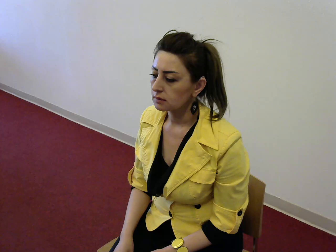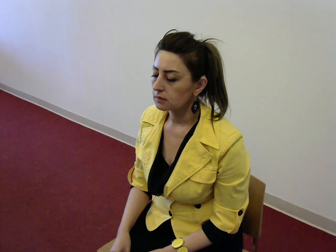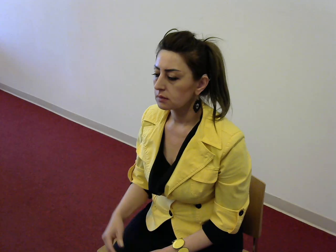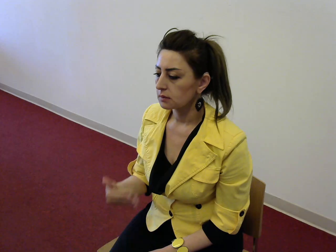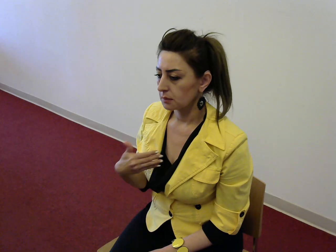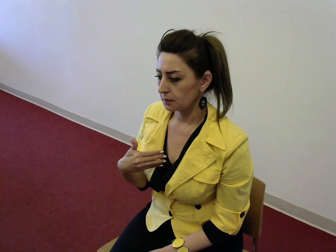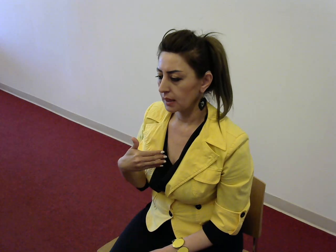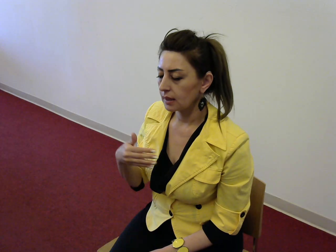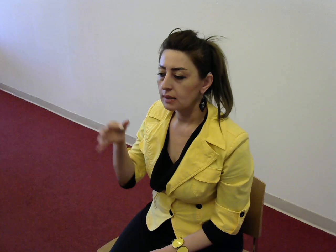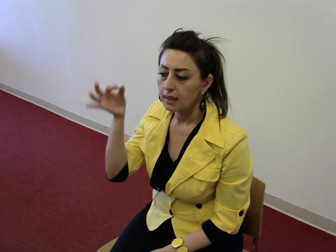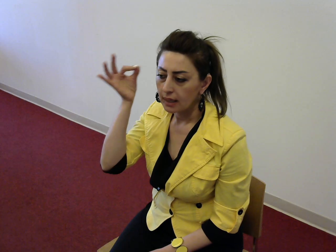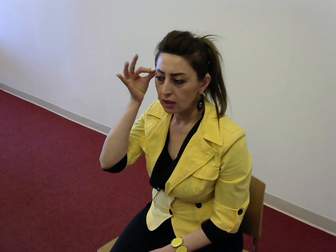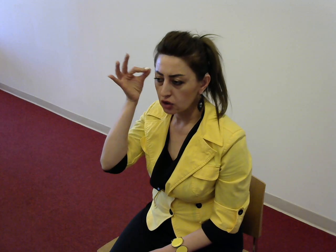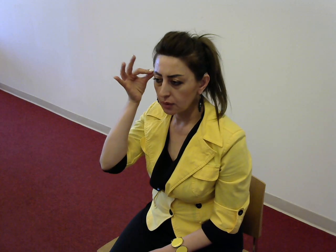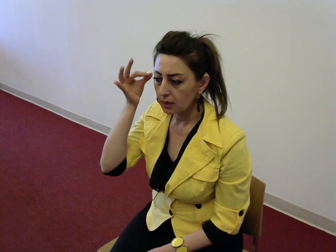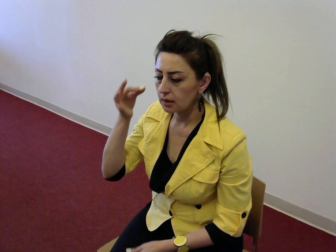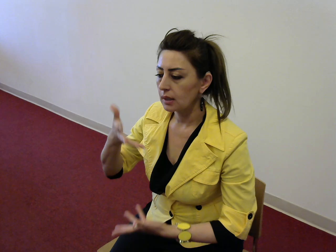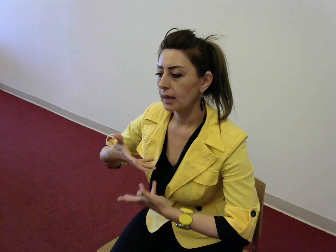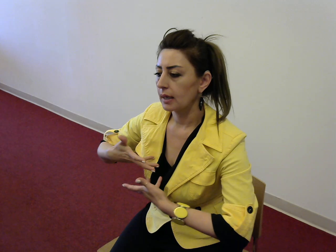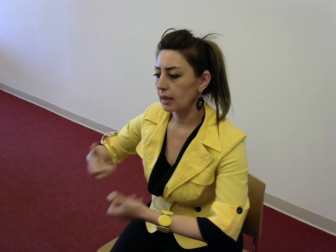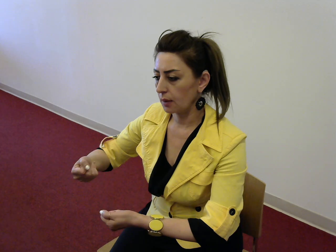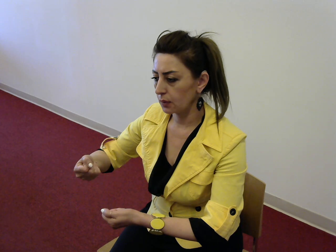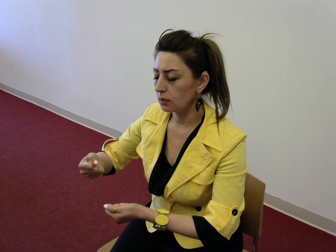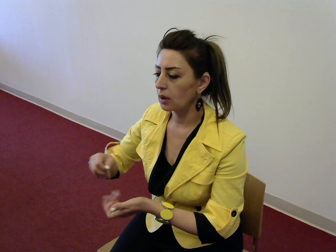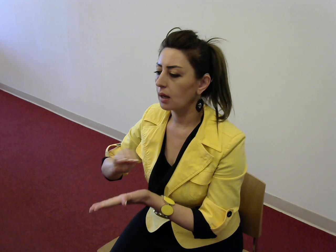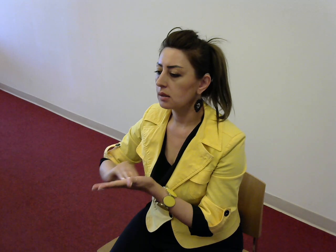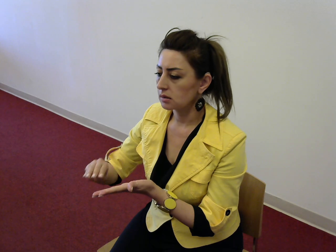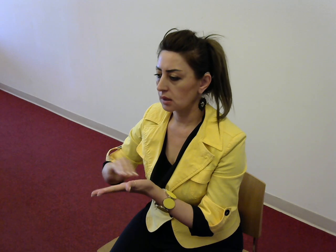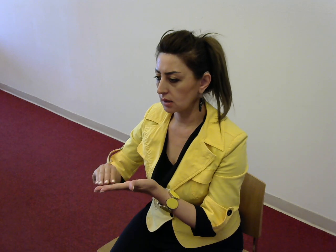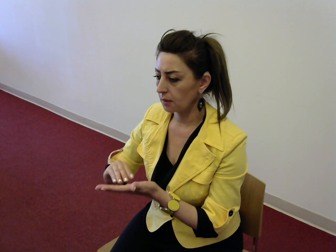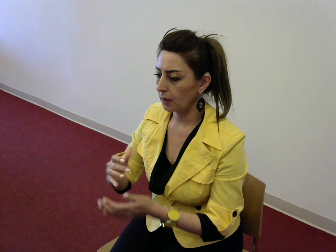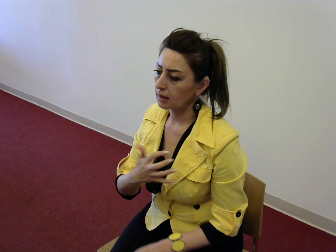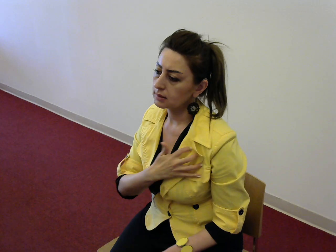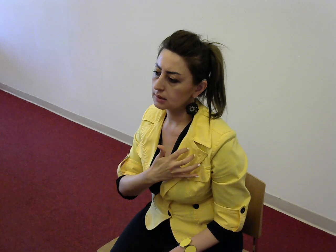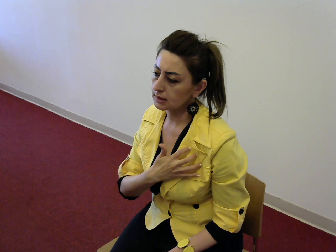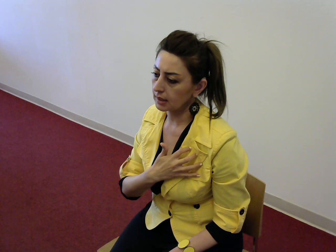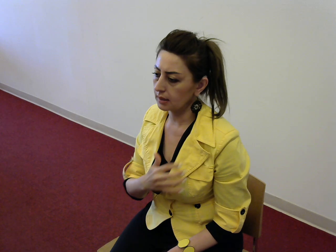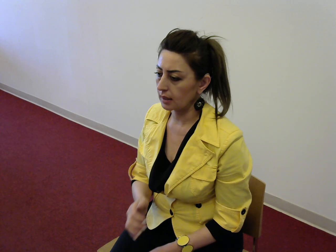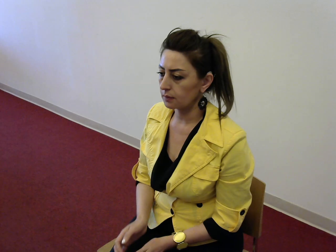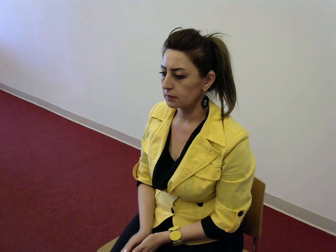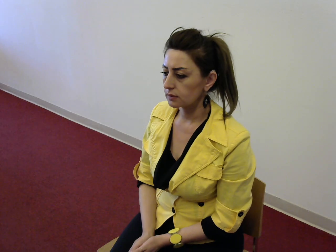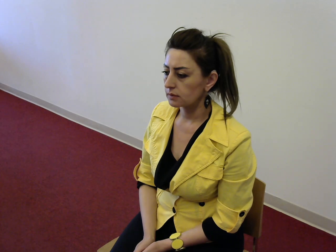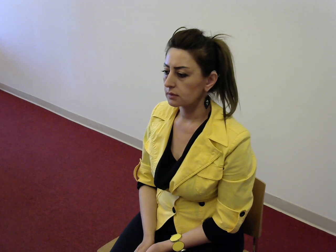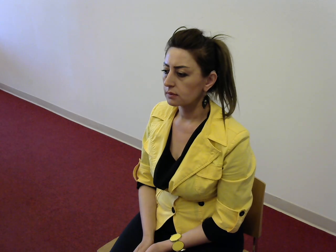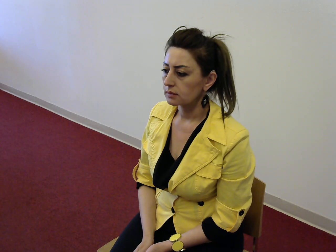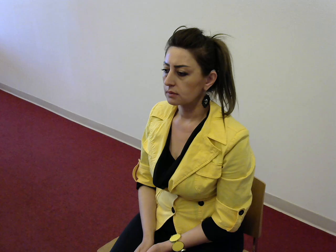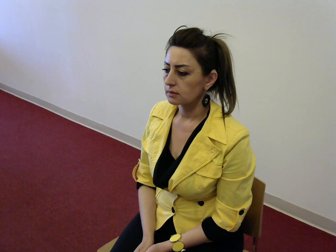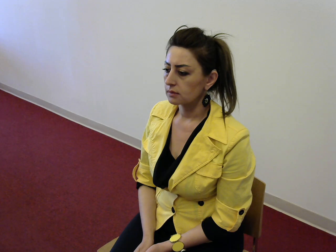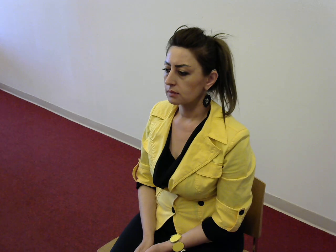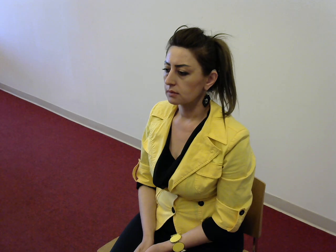Mən həkimin qəbuluna yazılmaq istəyirəm